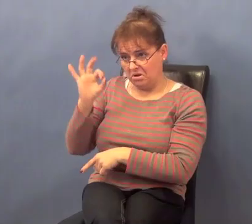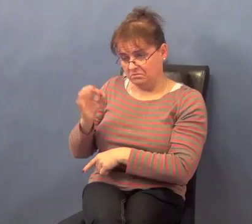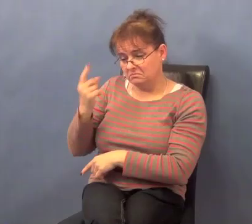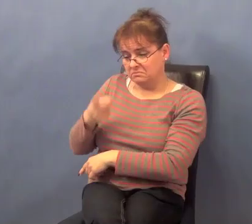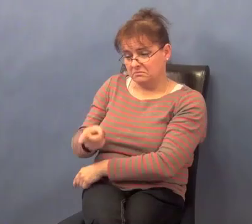Z procentami?